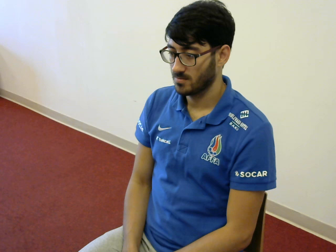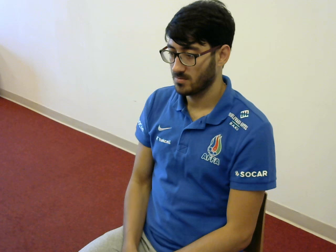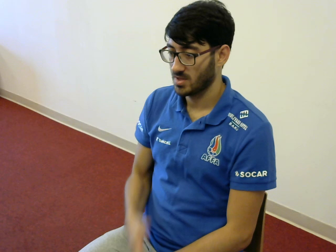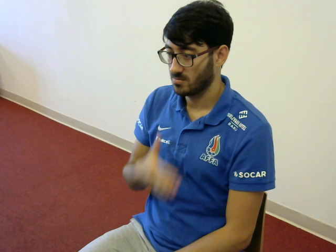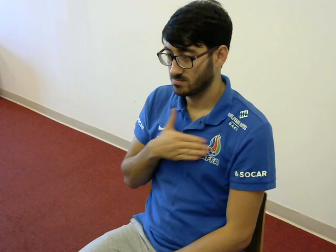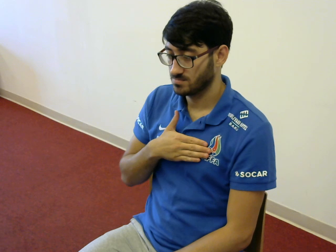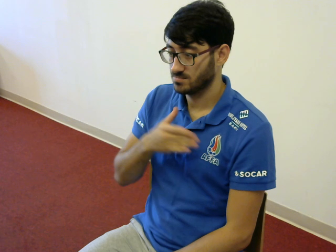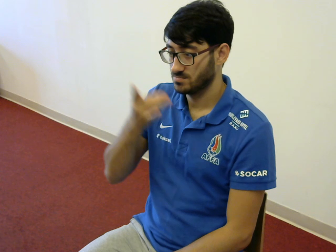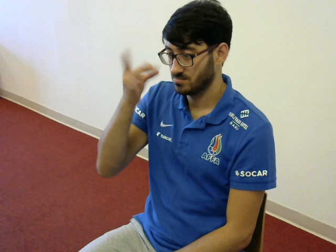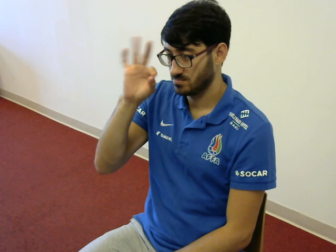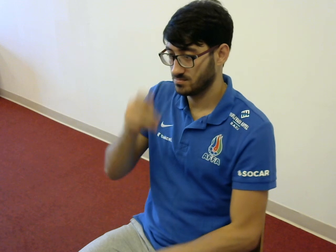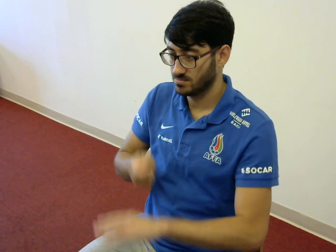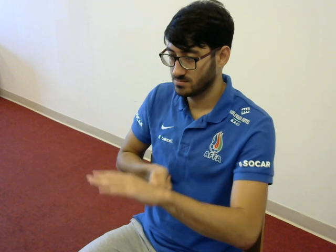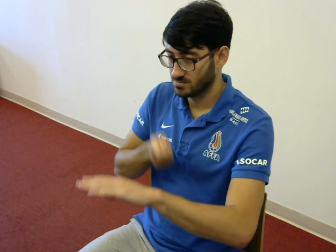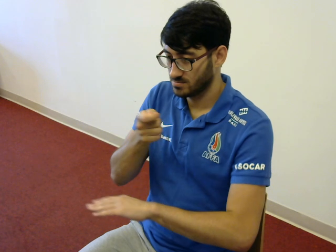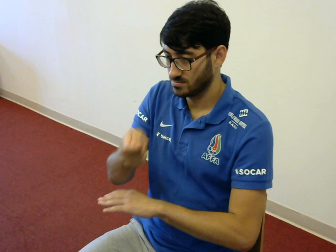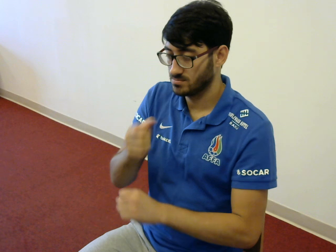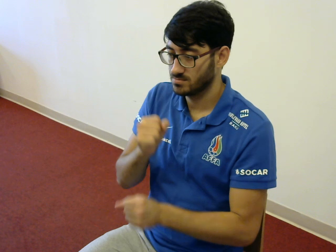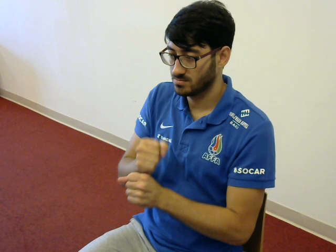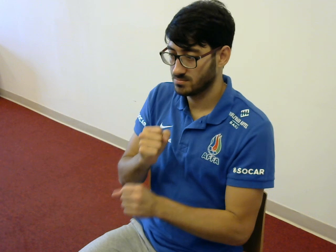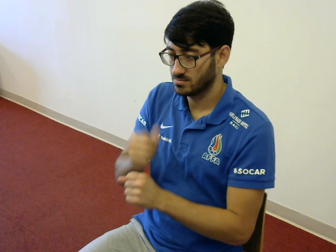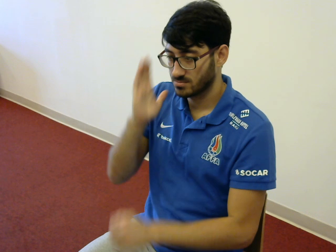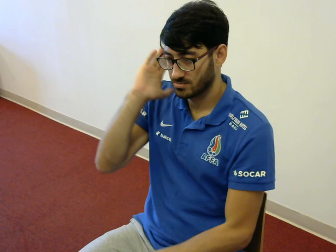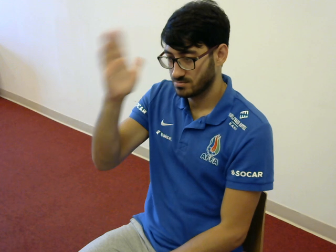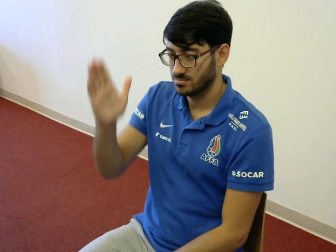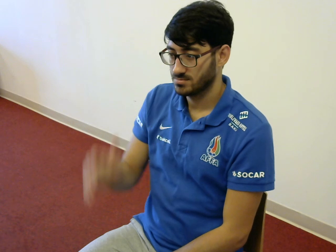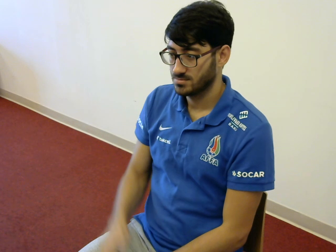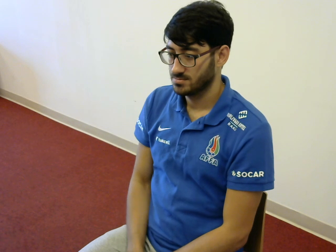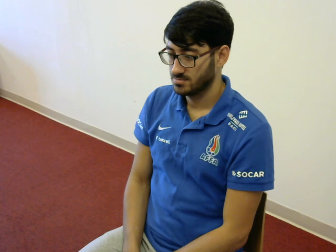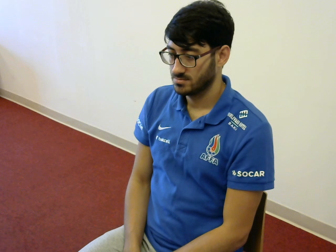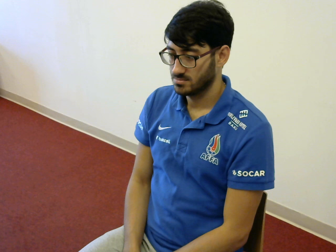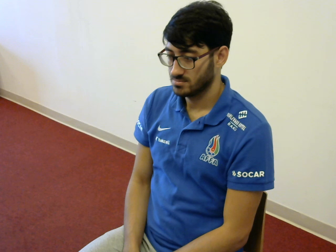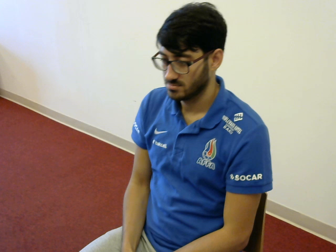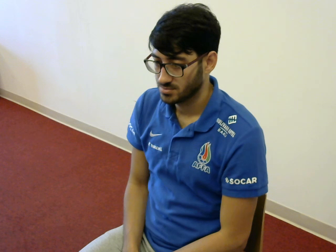Mən polisə müraciət edəcəyəm